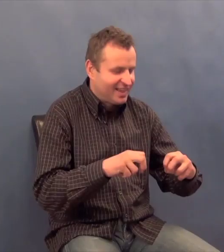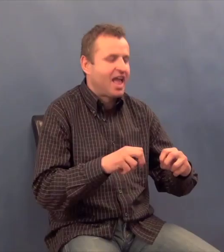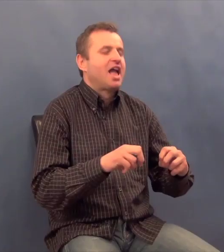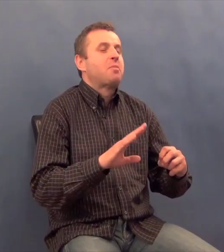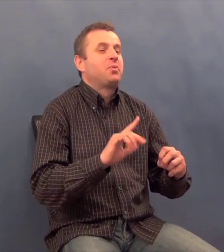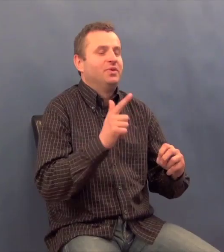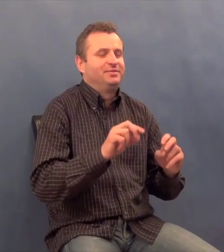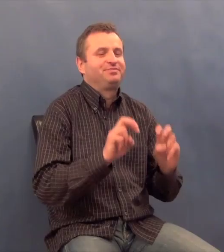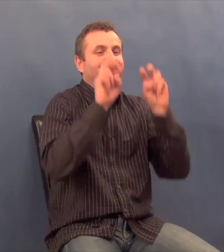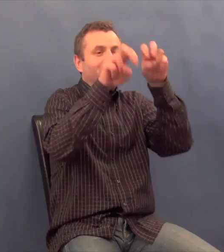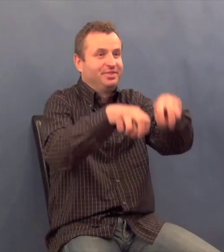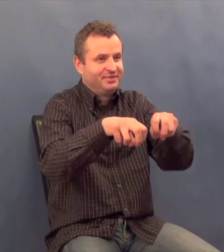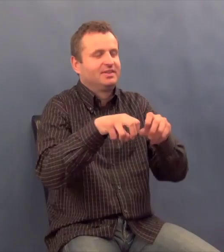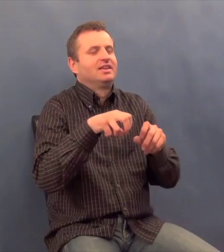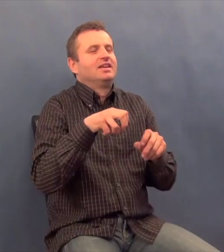Potem, drugi obrazek, oni wskakują na coś.